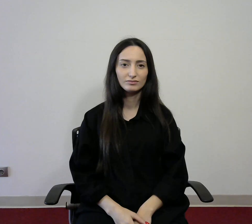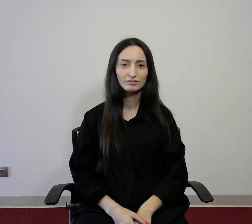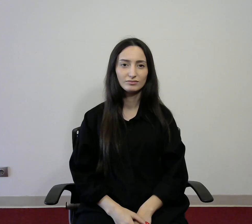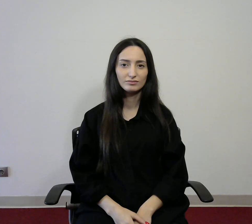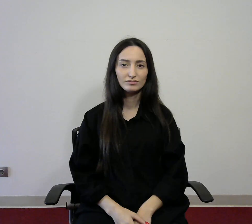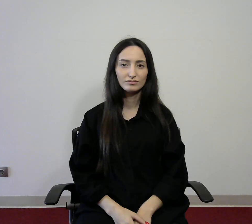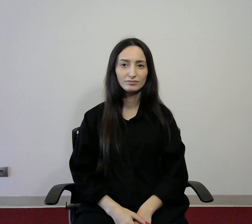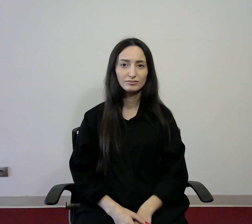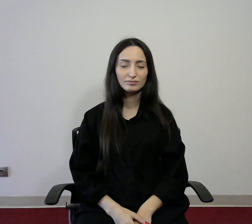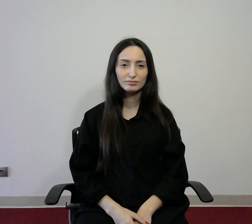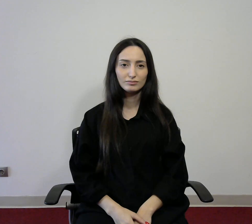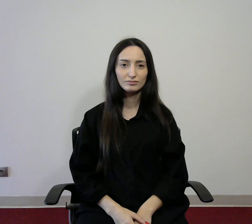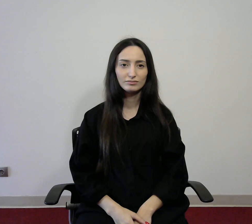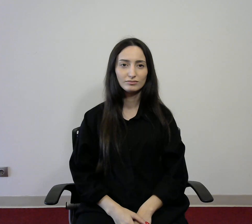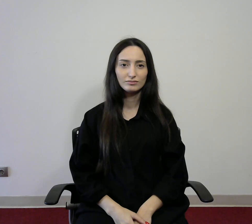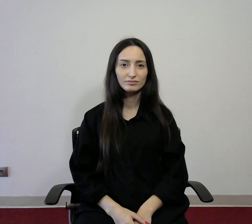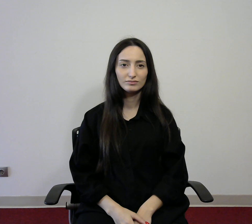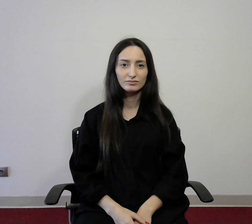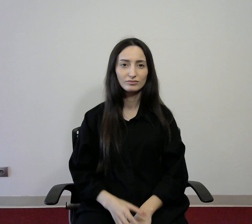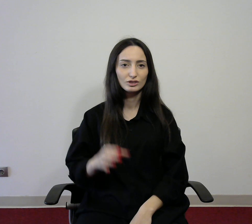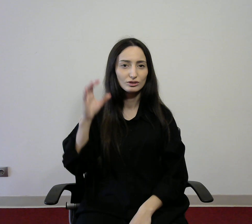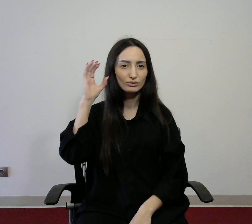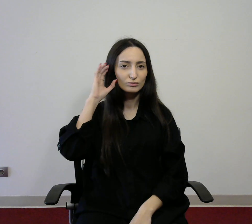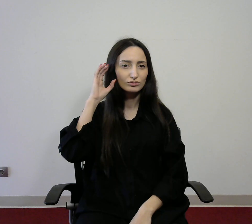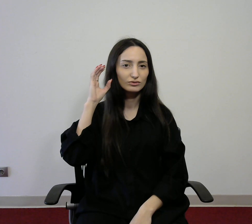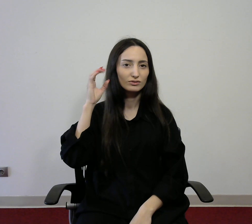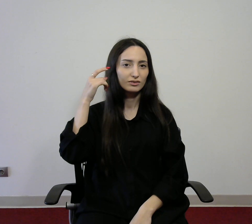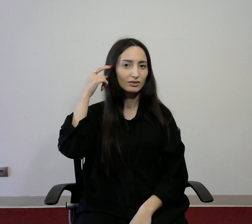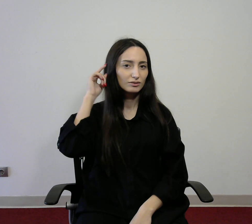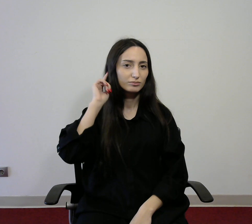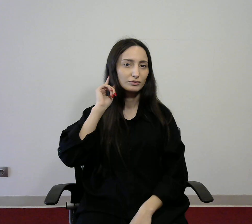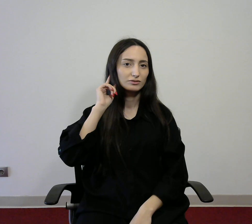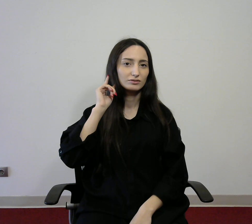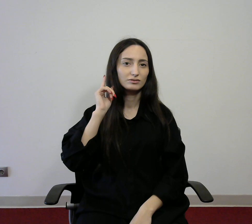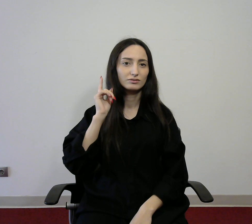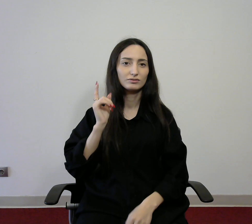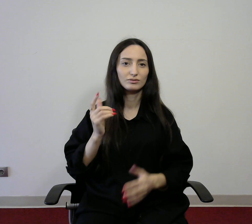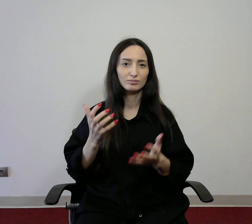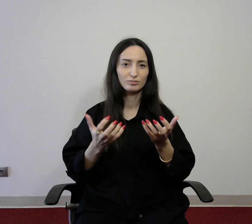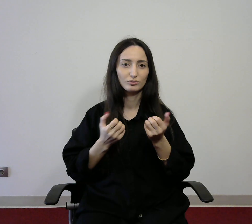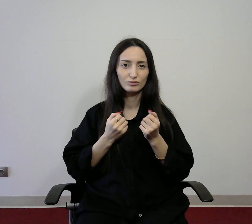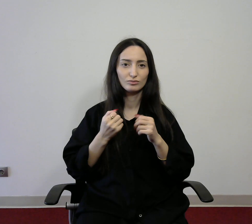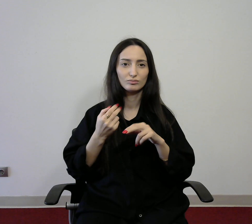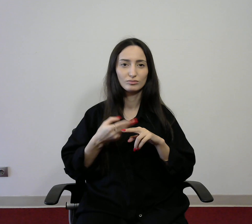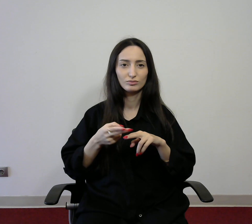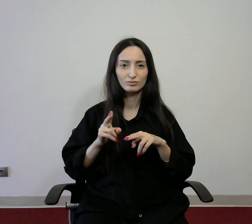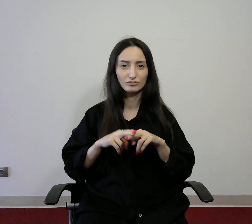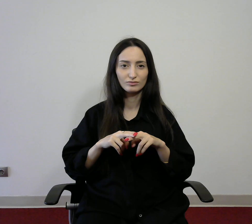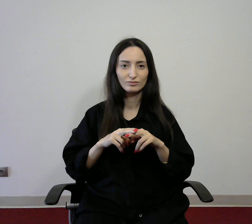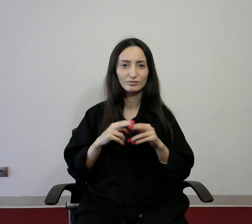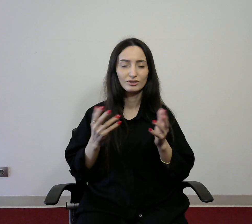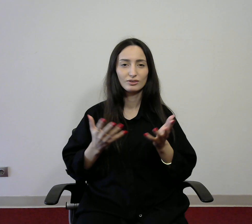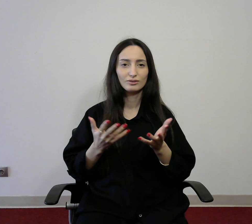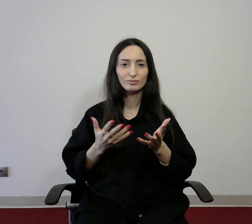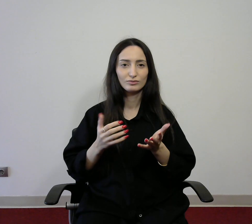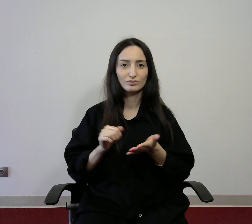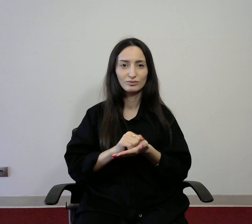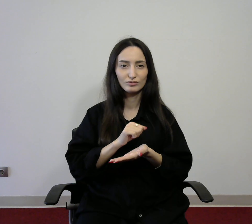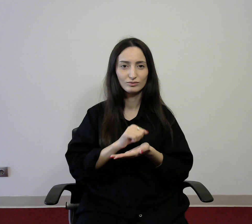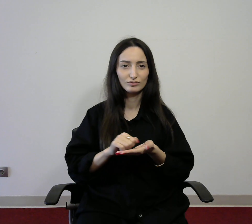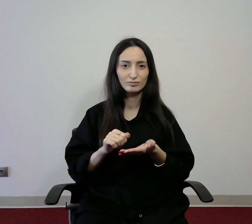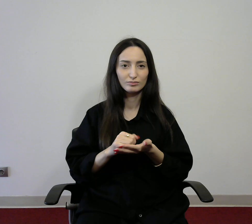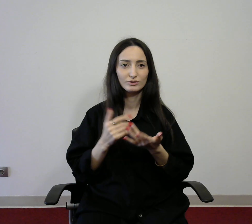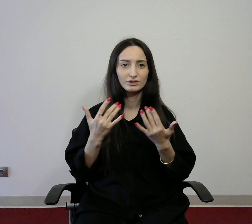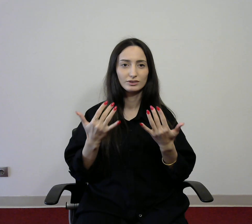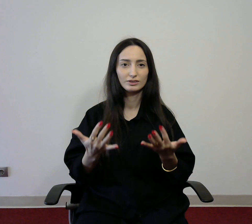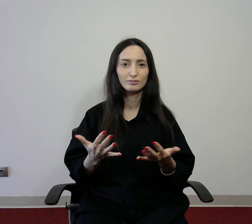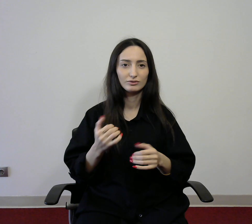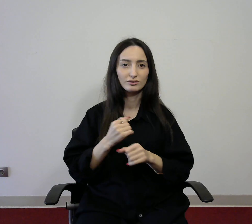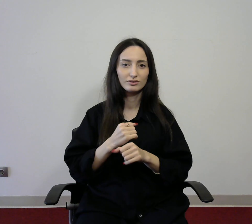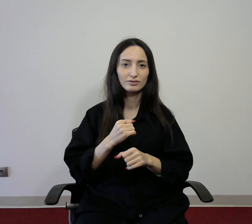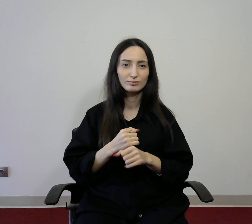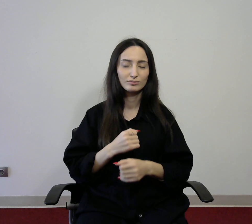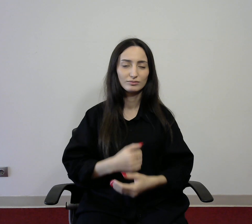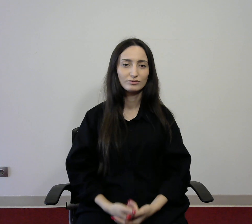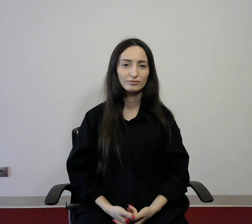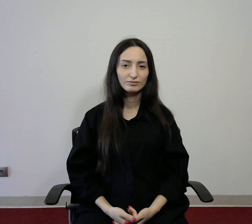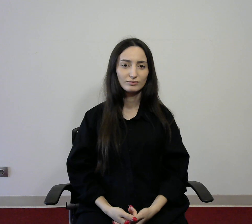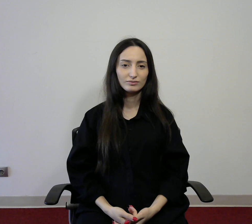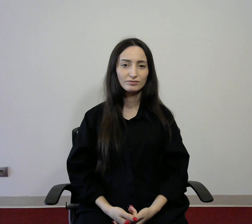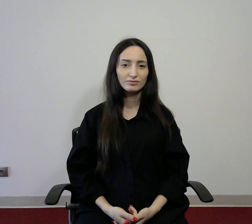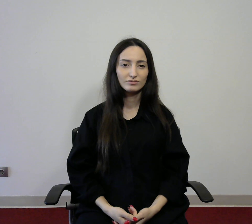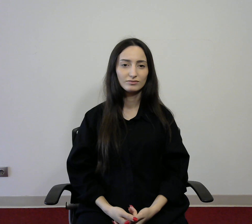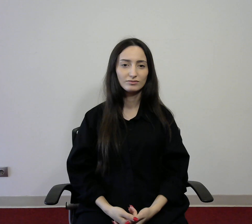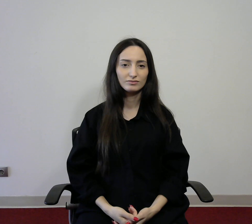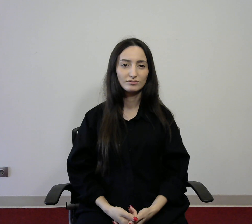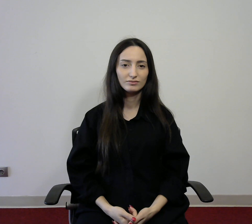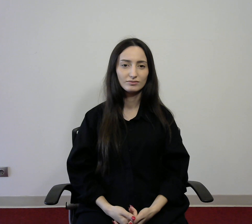Eşitmə aparatı alınması üçün hansı sənədlər tələb edilir?